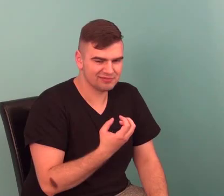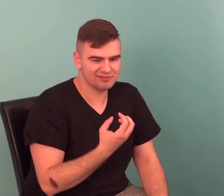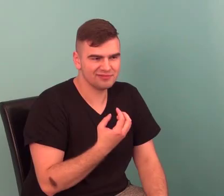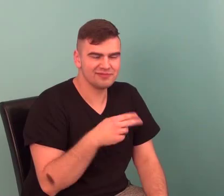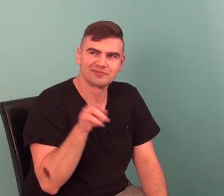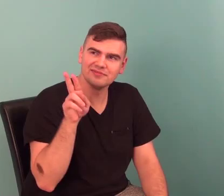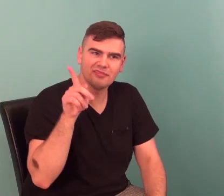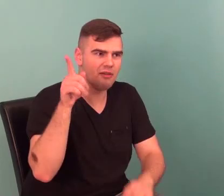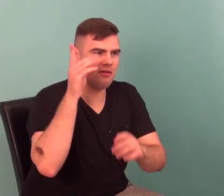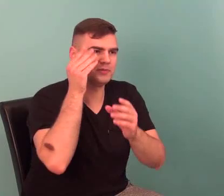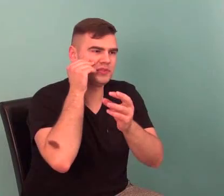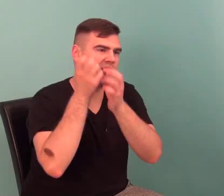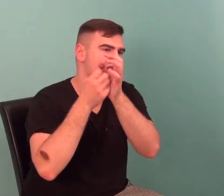Ale patrzy na górę i widzi, że ten mężczyzna nie widzi niczego i zbiera owoce.